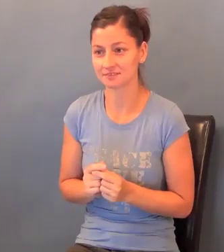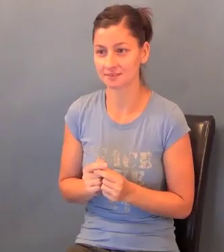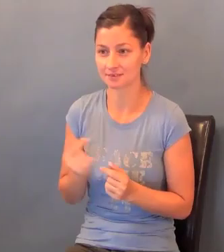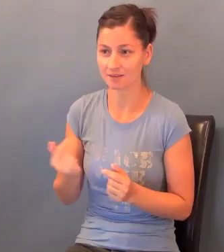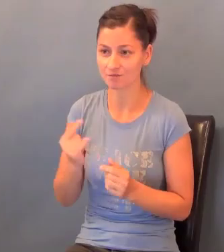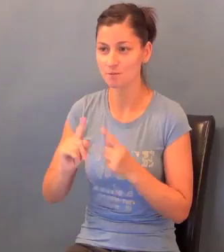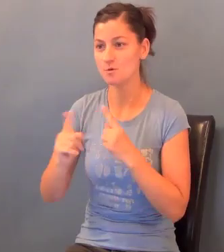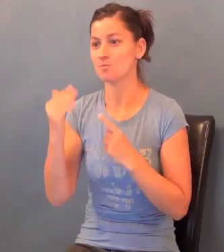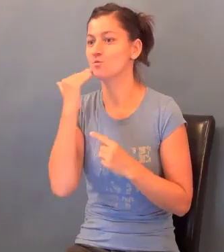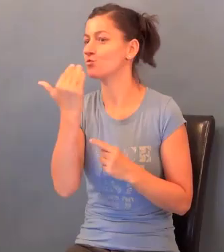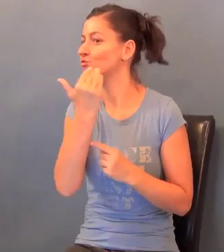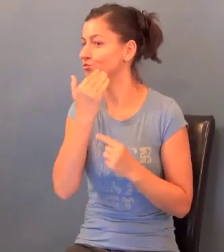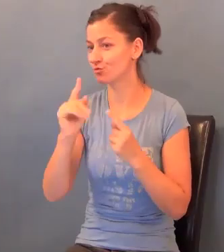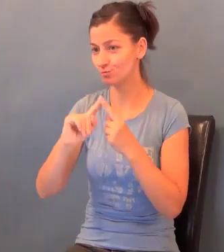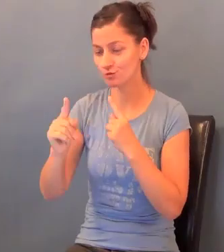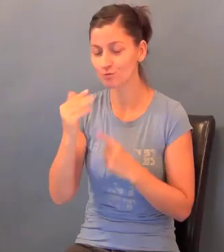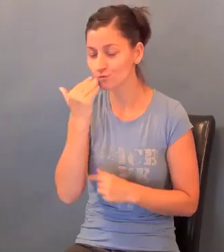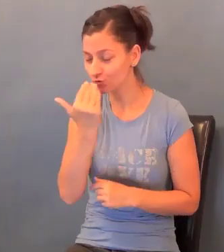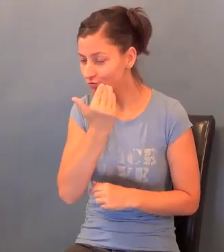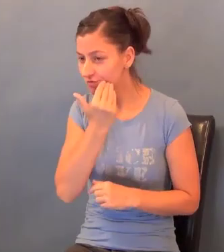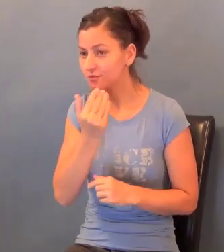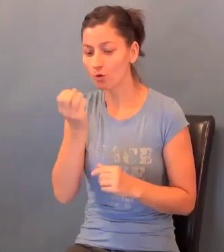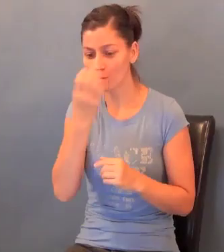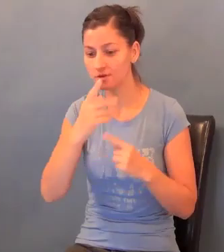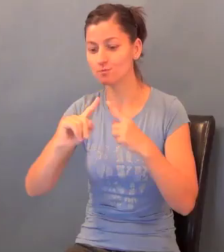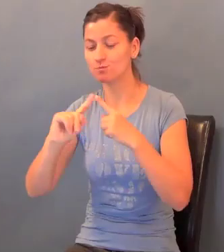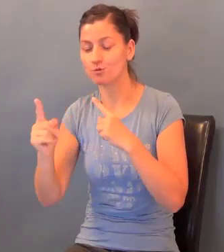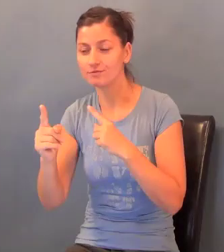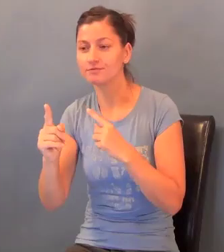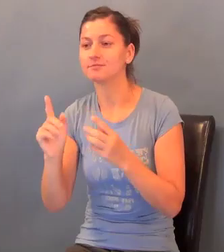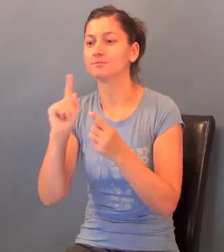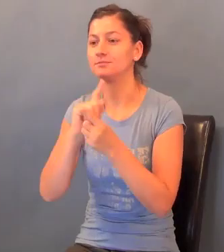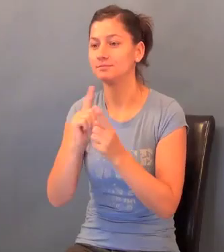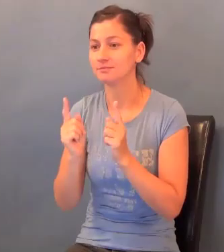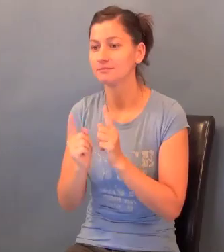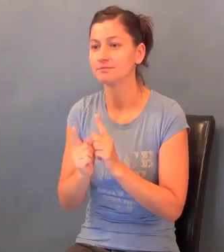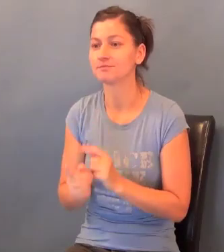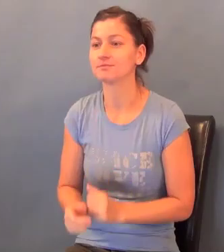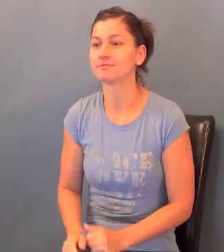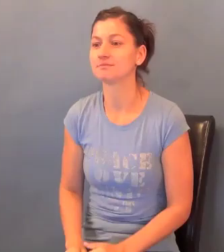Zawsze po południu, po obiedzie, możemy się spotkać.